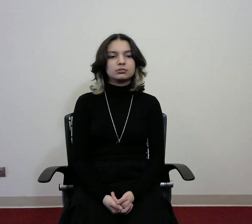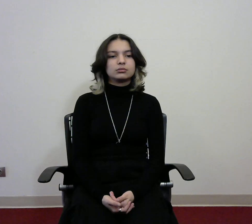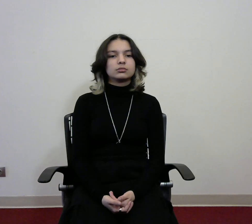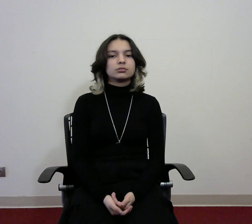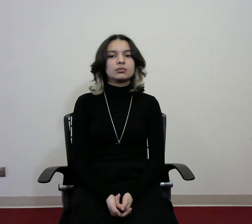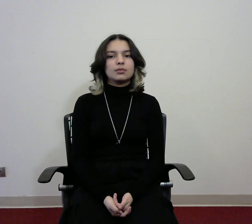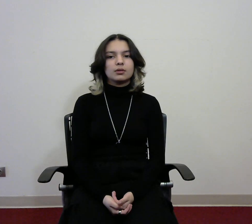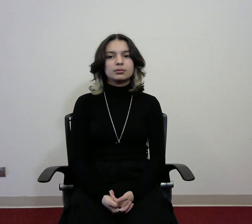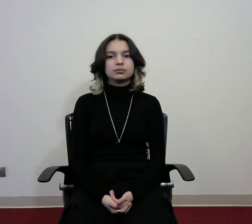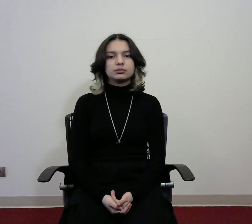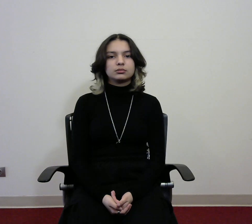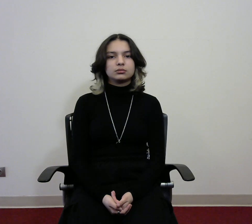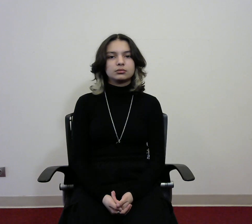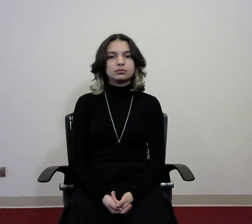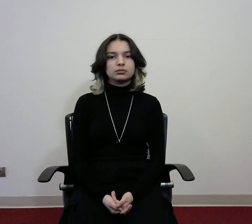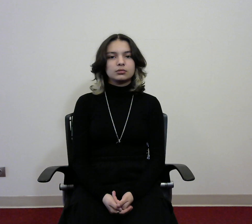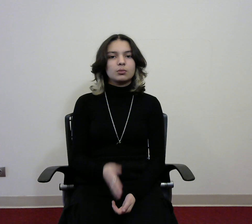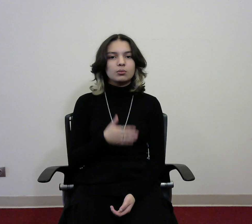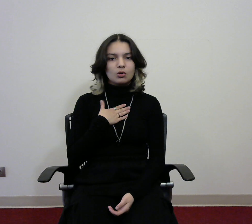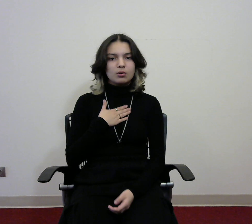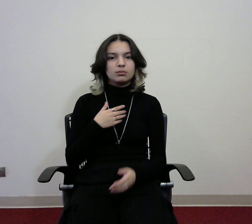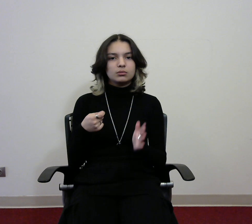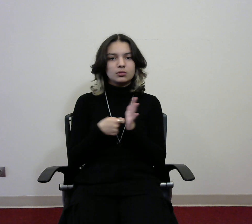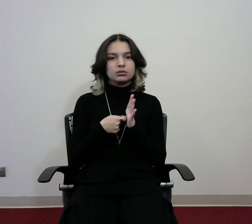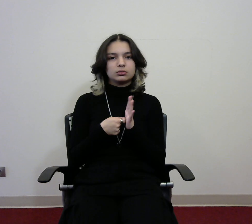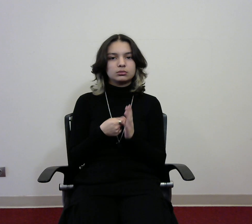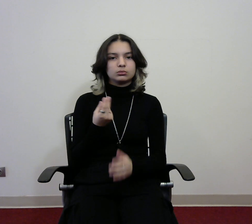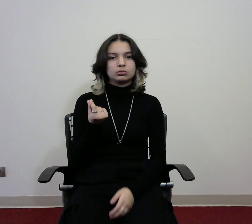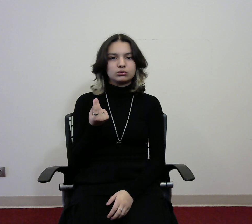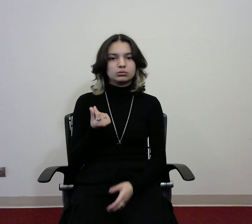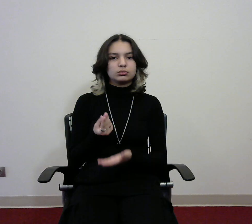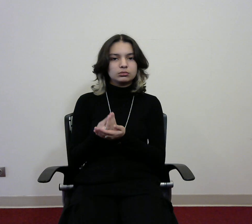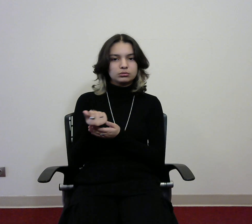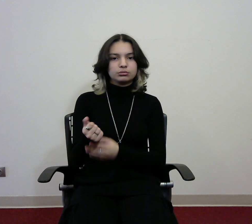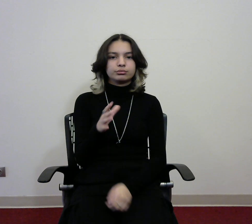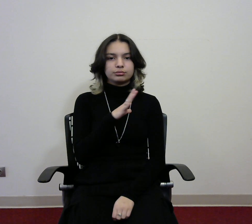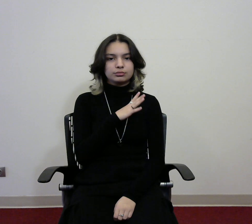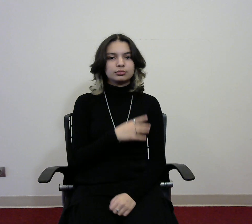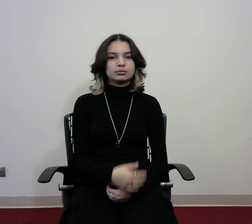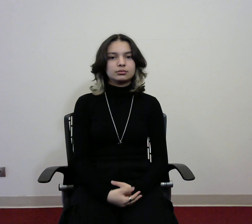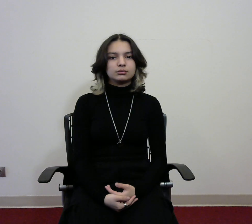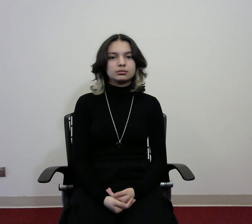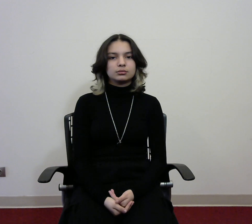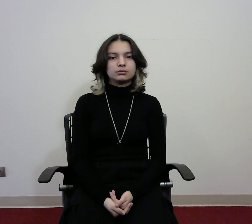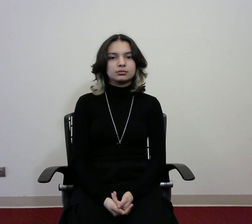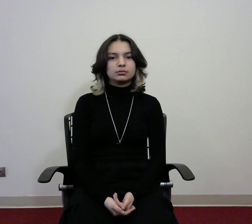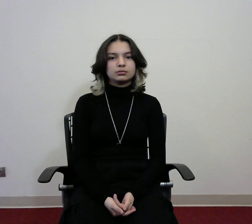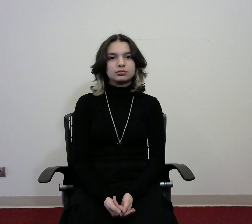Mən biletlərin pulunu ödəmişəm